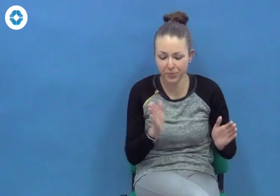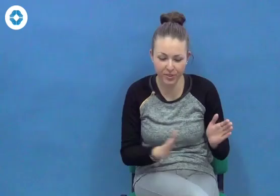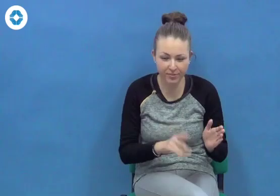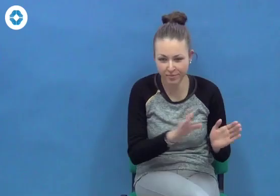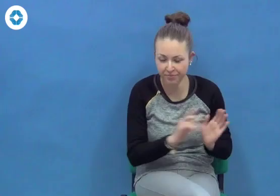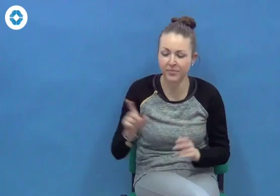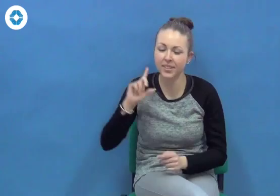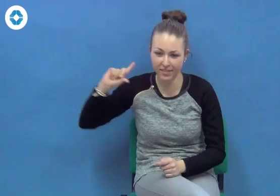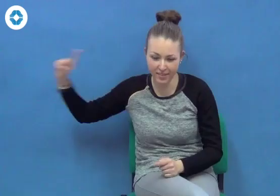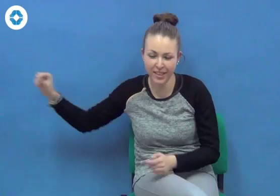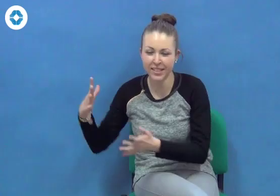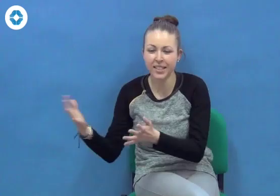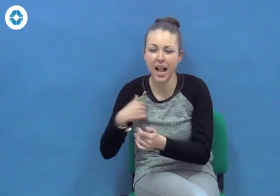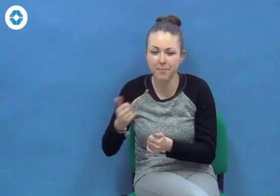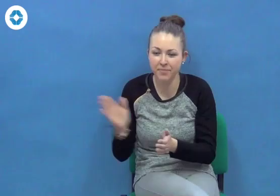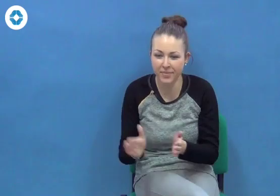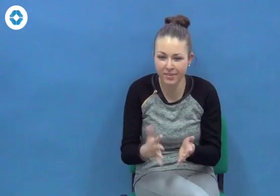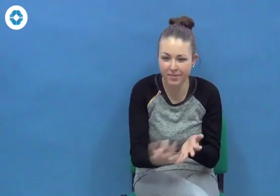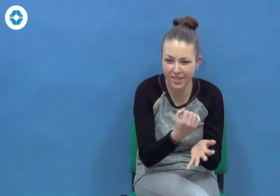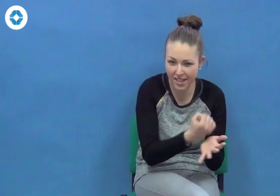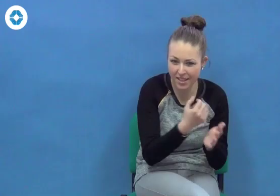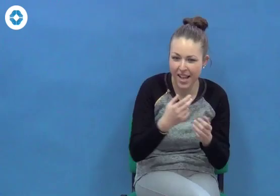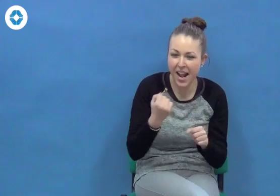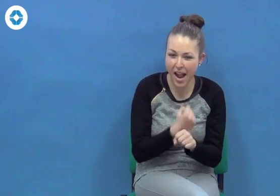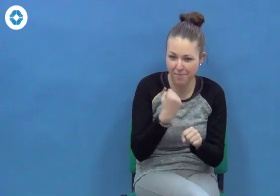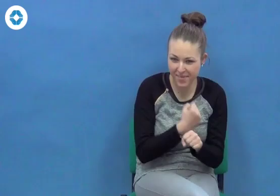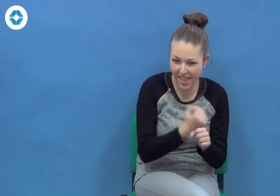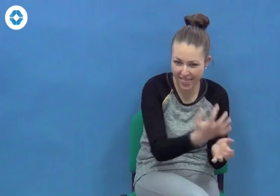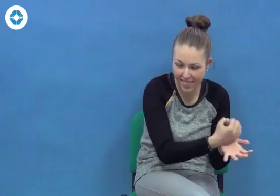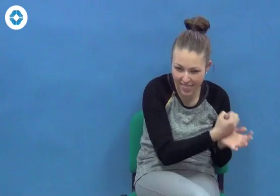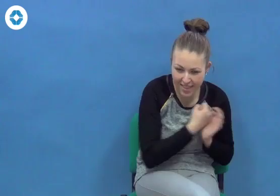Chłopiec poszedł, aby nazbierać kamieni do kieszeni.